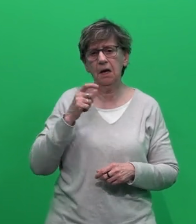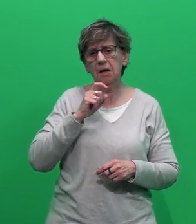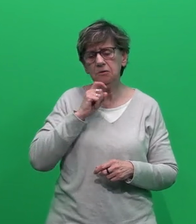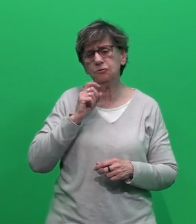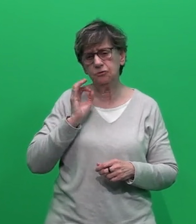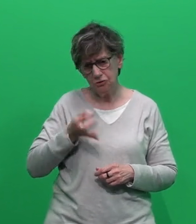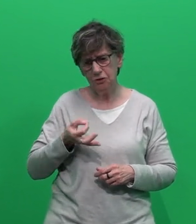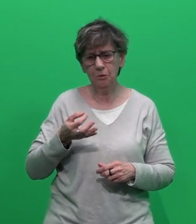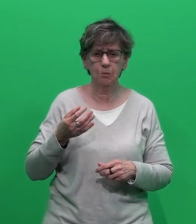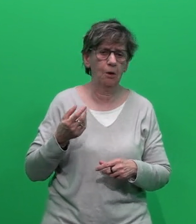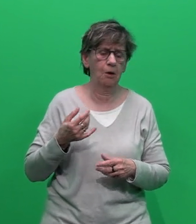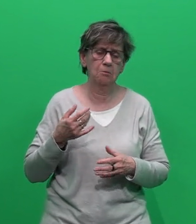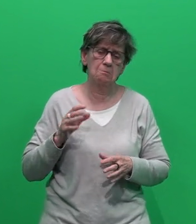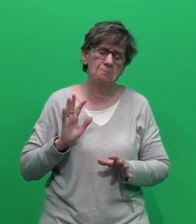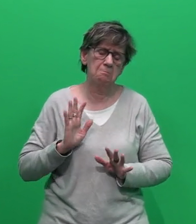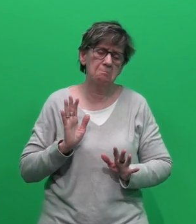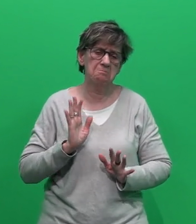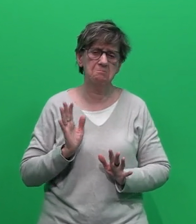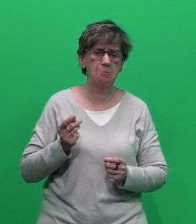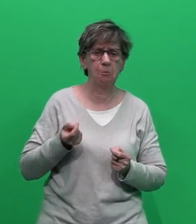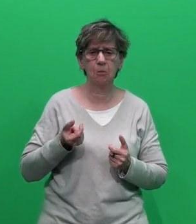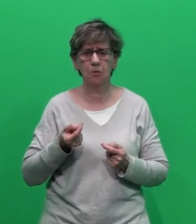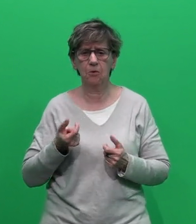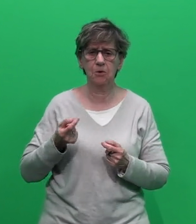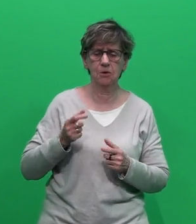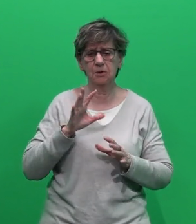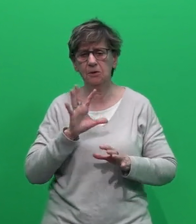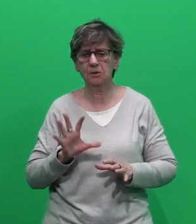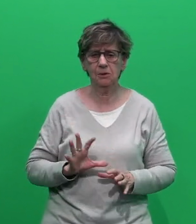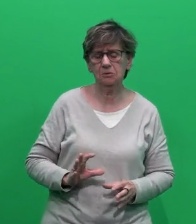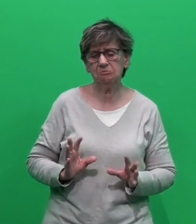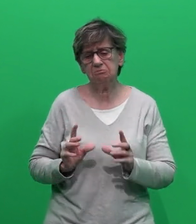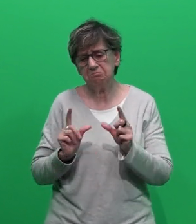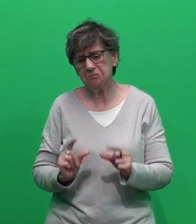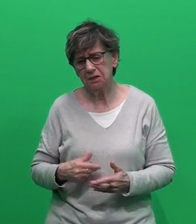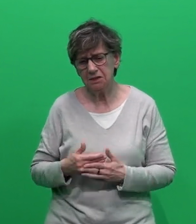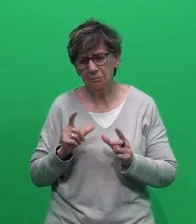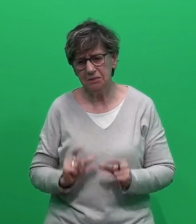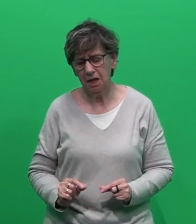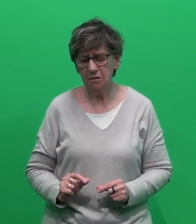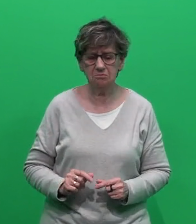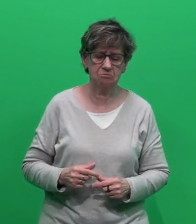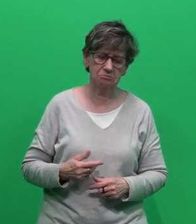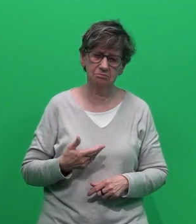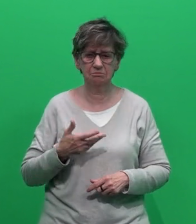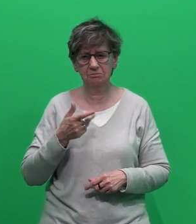Sento dolor, sí, però poc, fins les cames més o menys, però és poc.